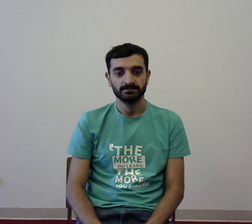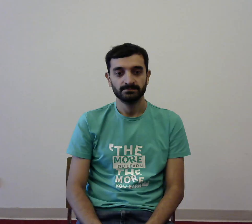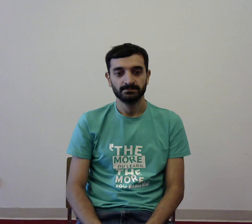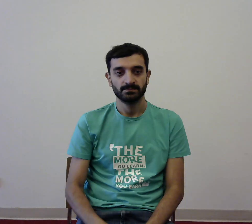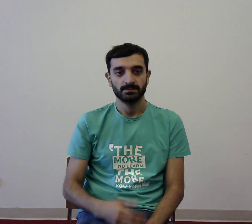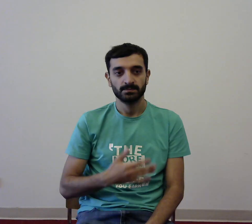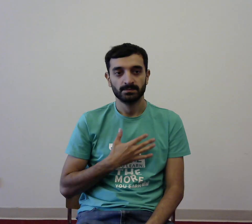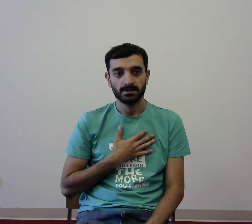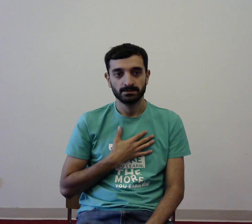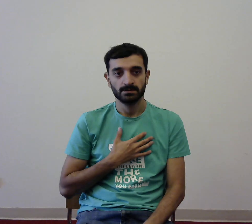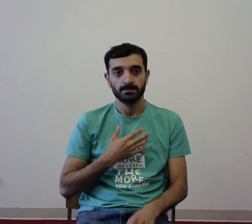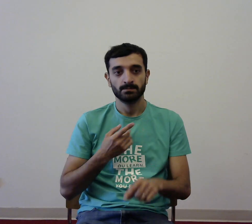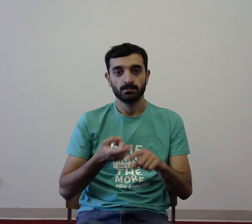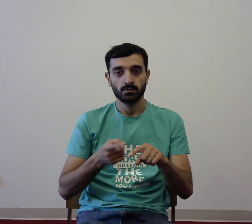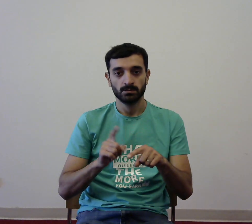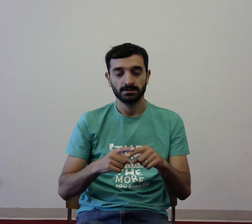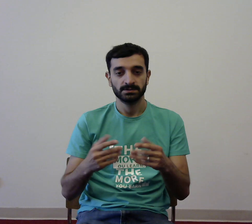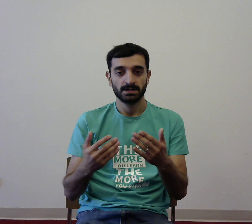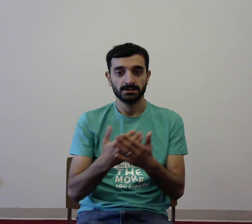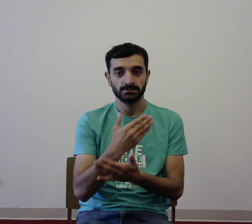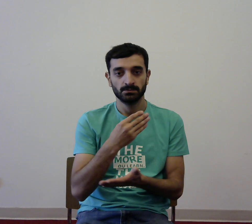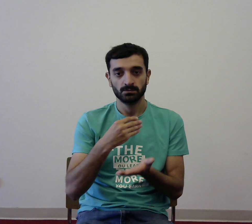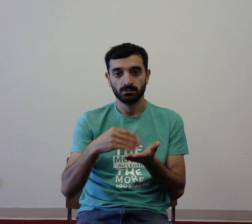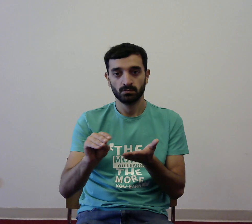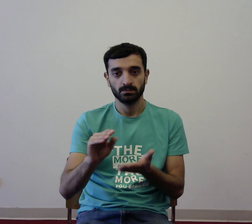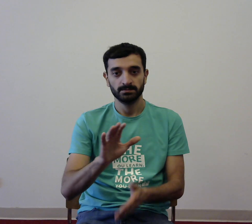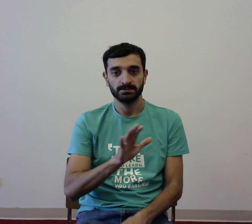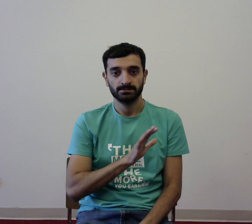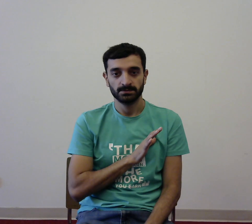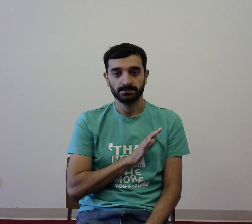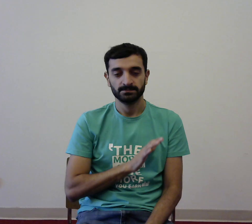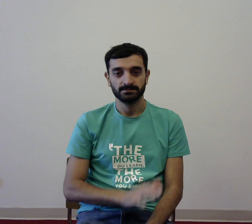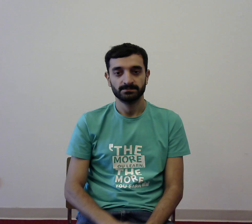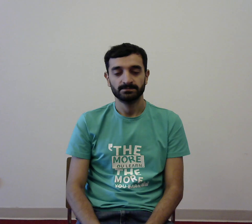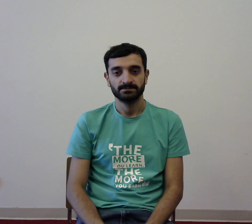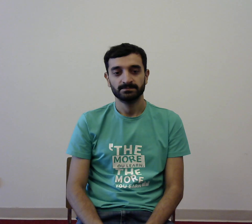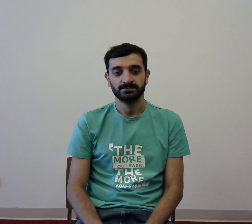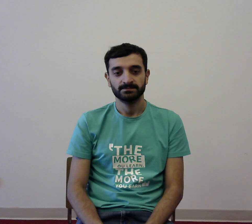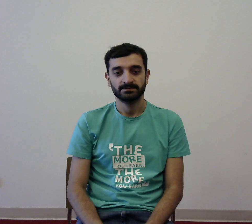Mən bunu yeni almışam